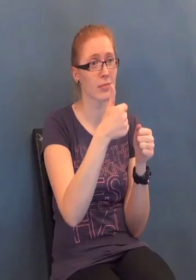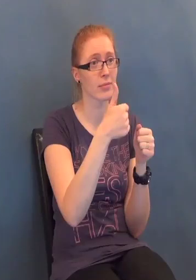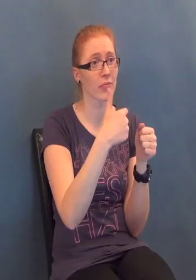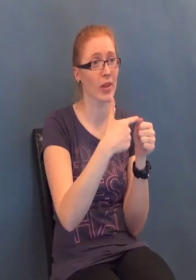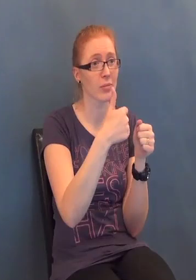Dwudziesty pierwszy?